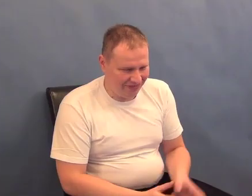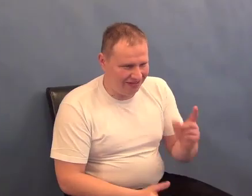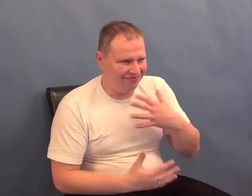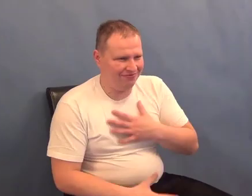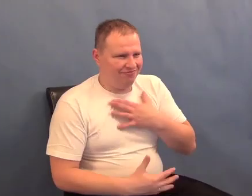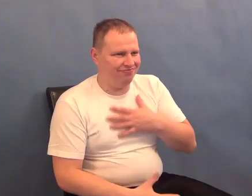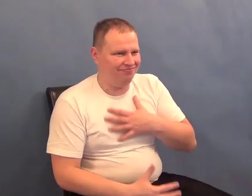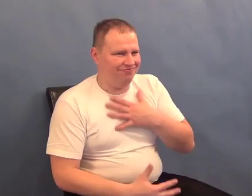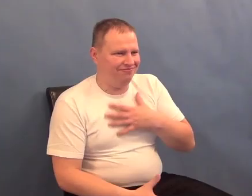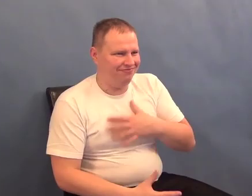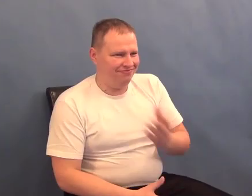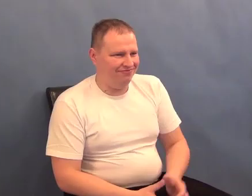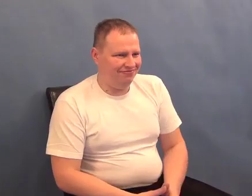Zakaz kąpieli.